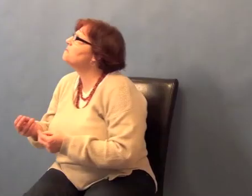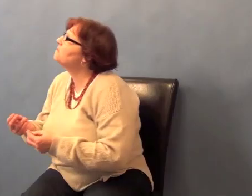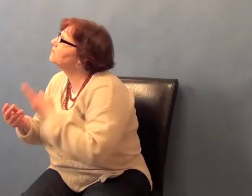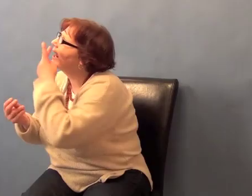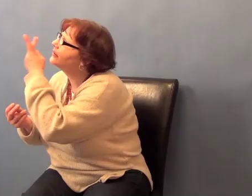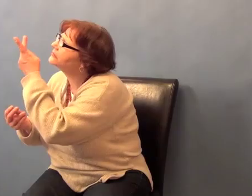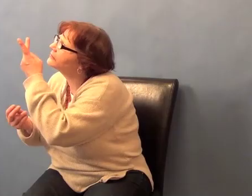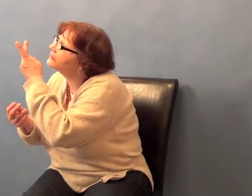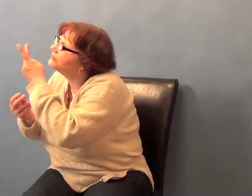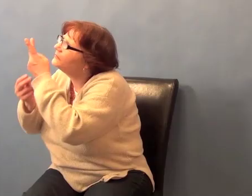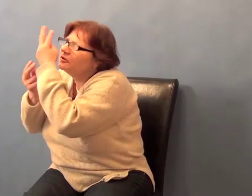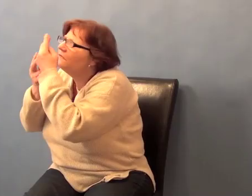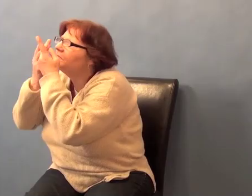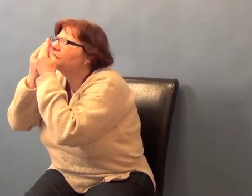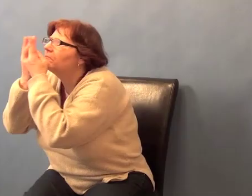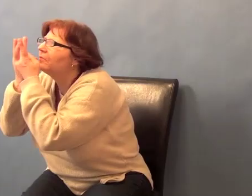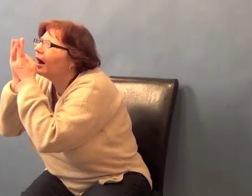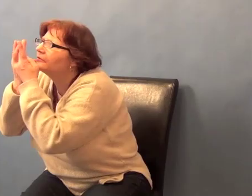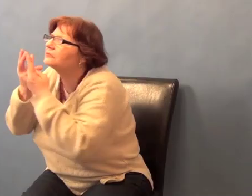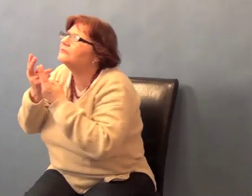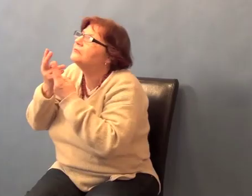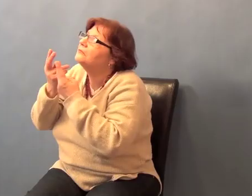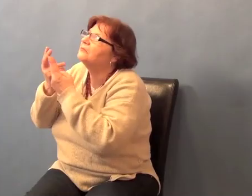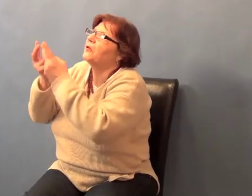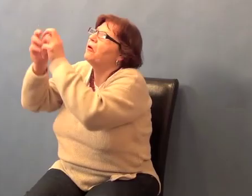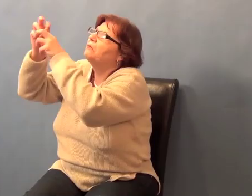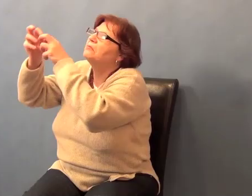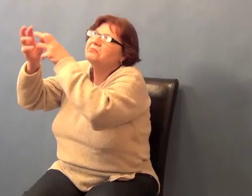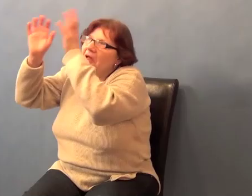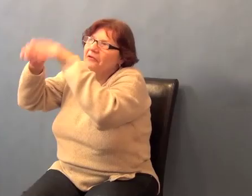Chłopiec popatrzył w górę, ale nic nie dojrzał.